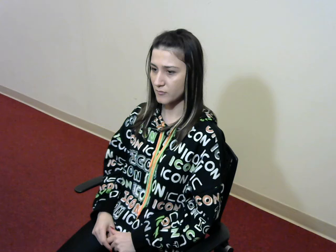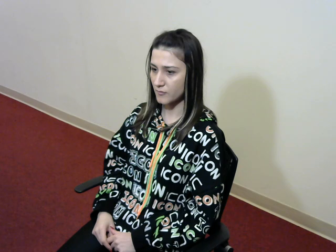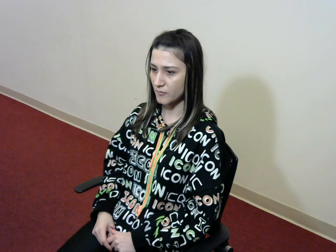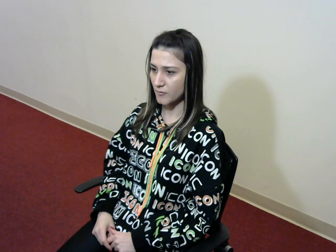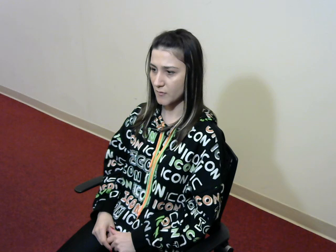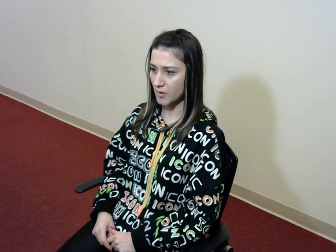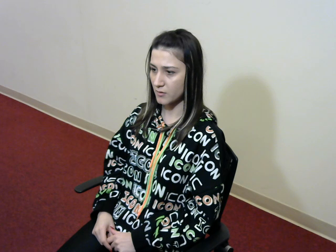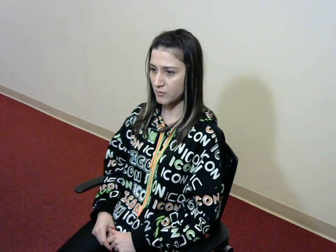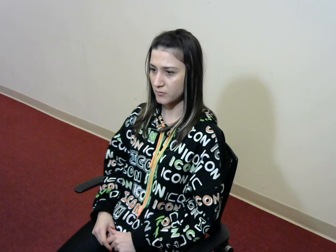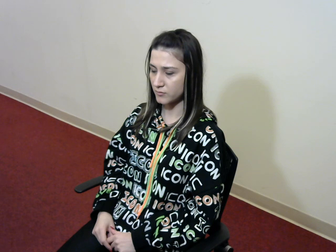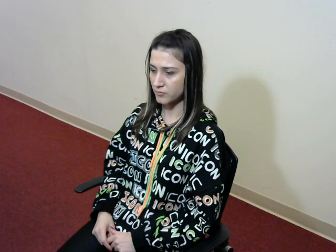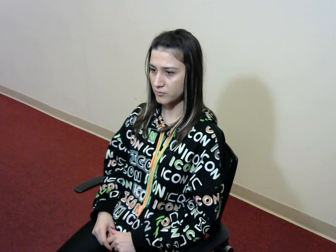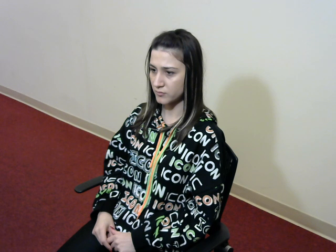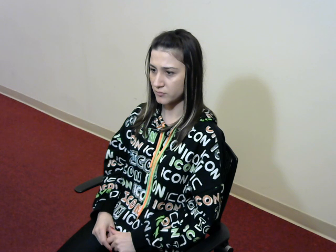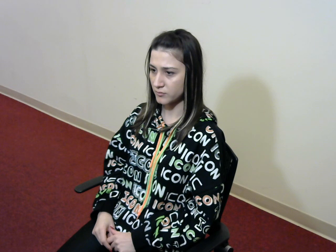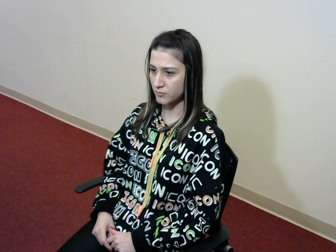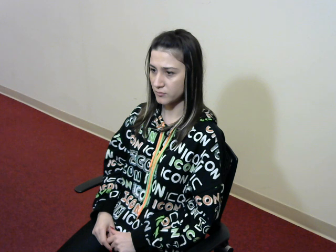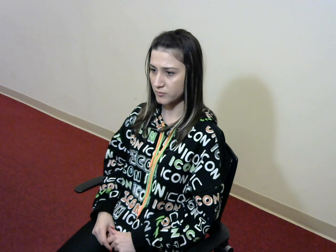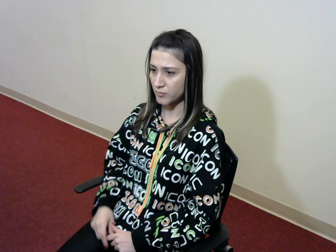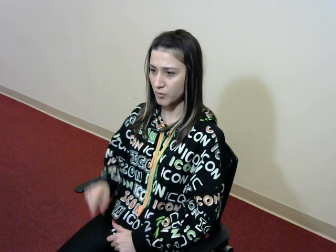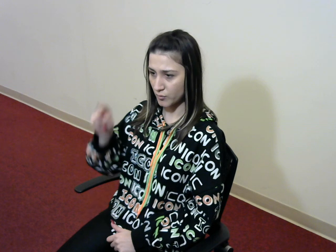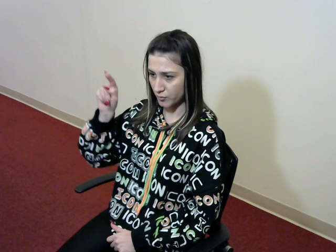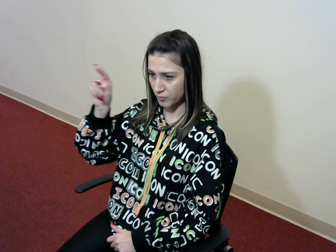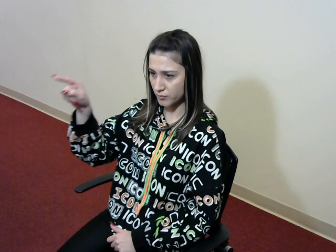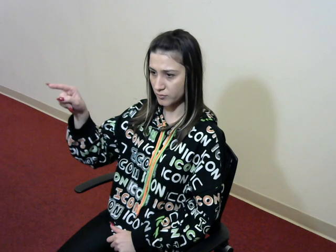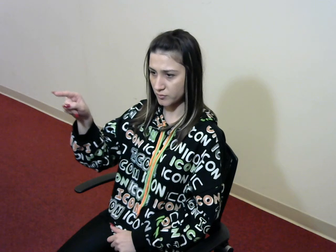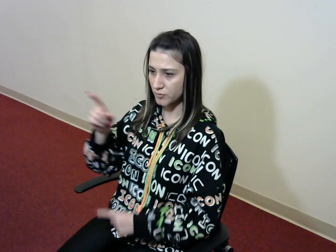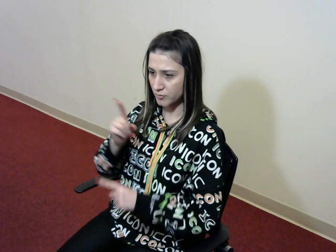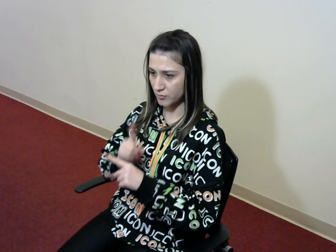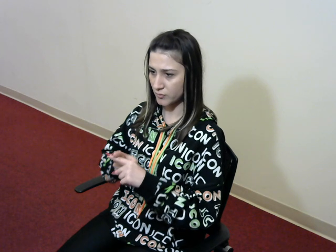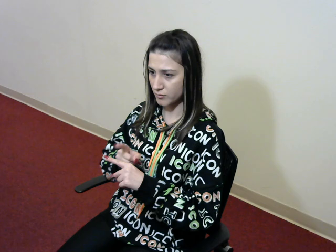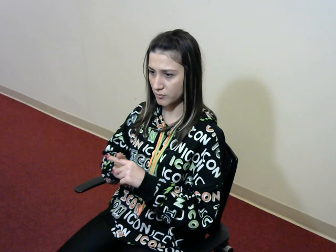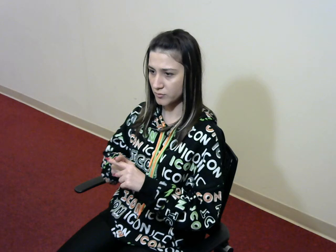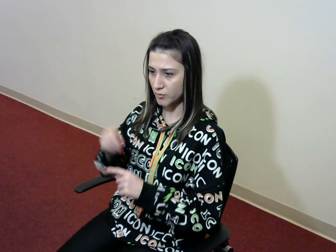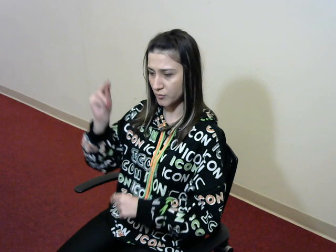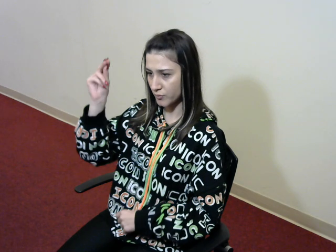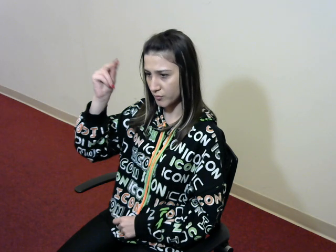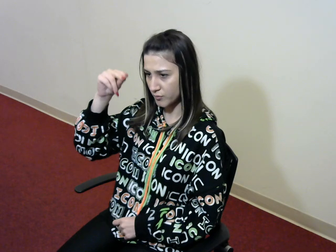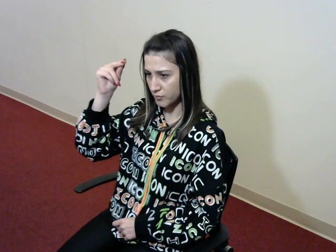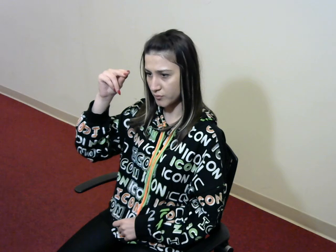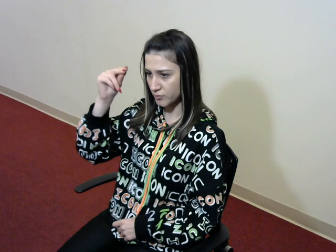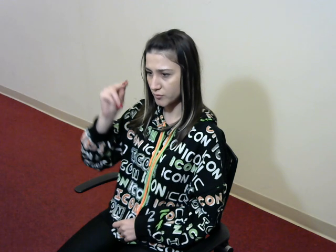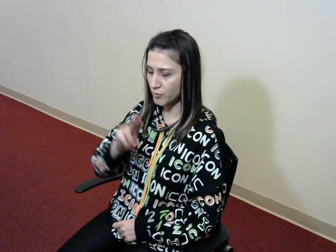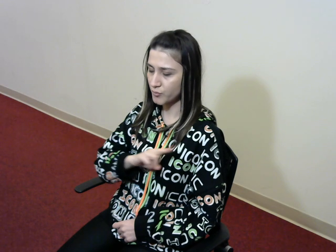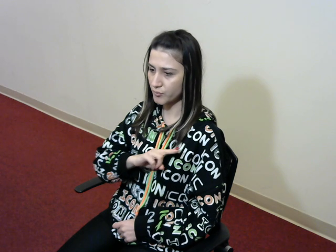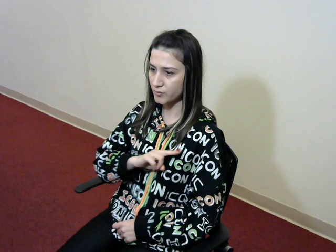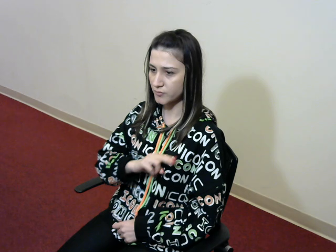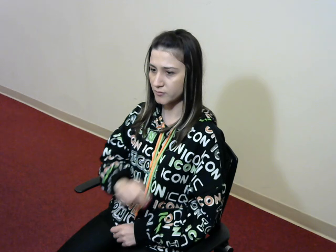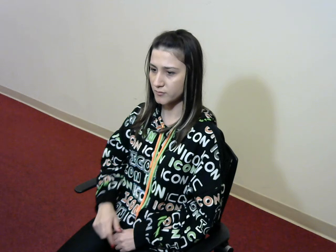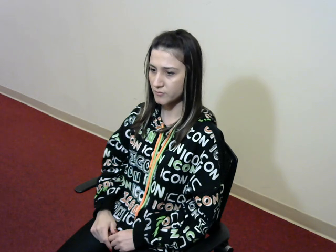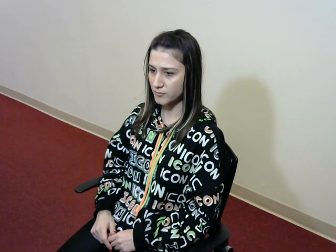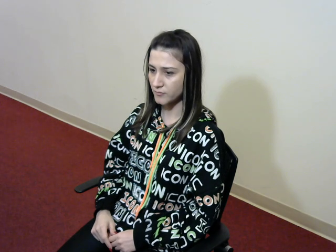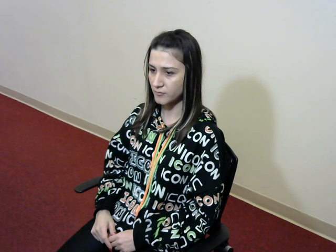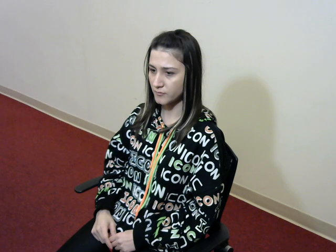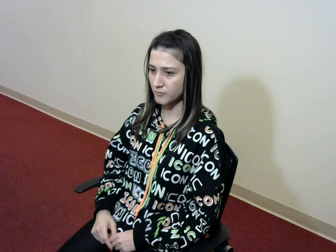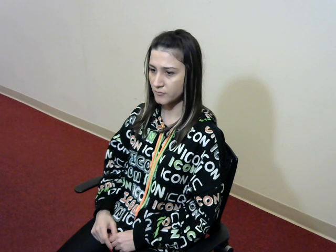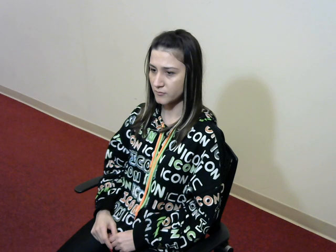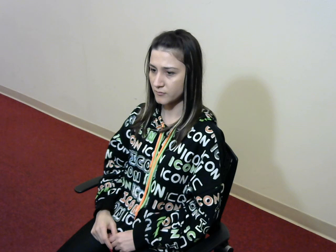O riyazi dərsləri sevir